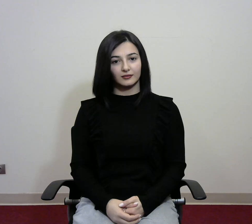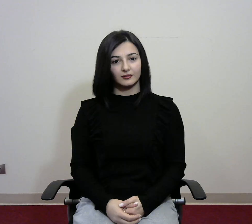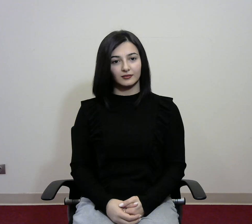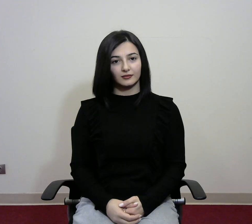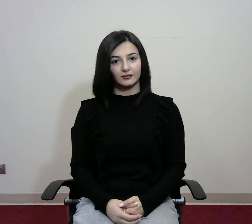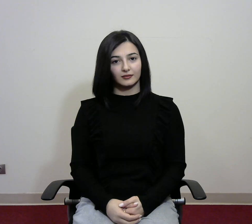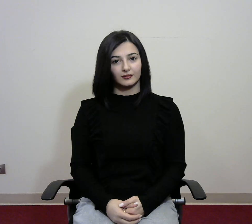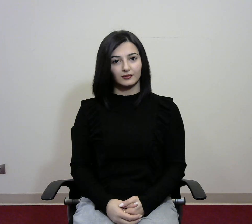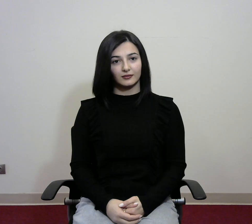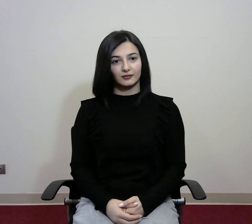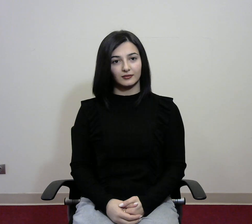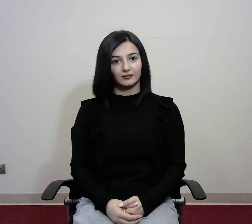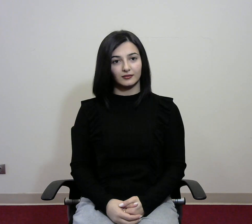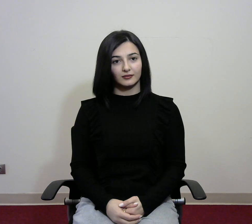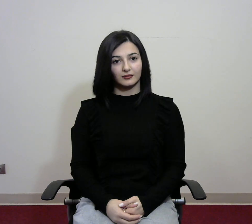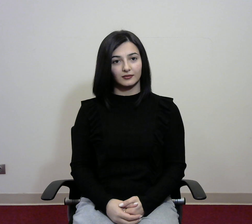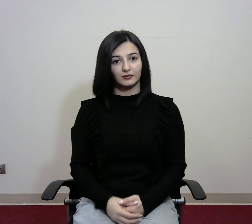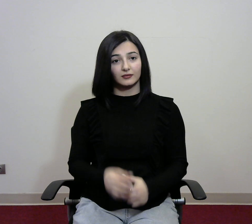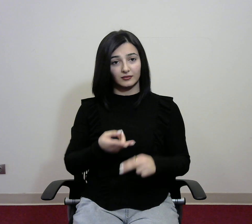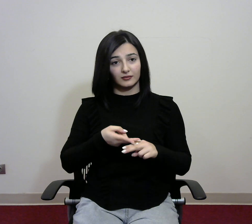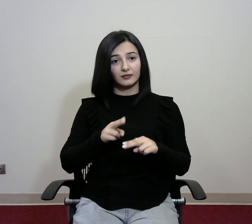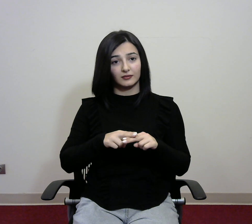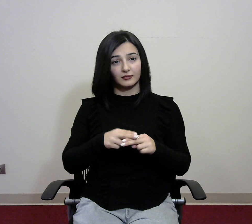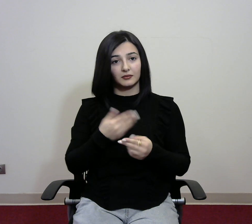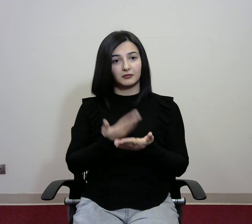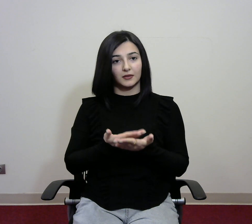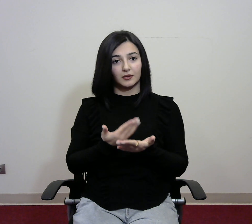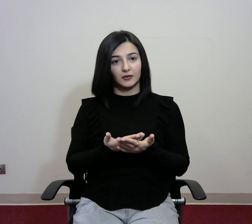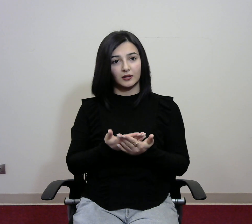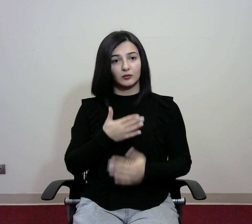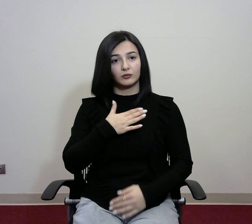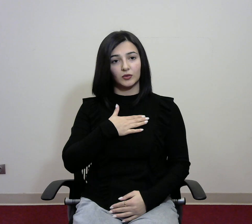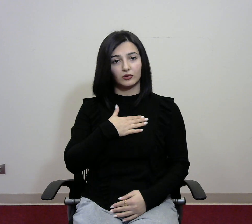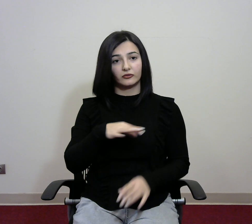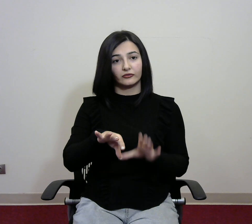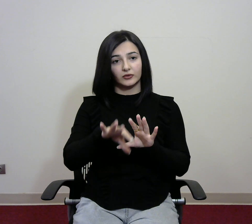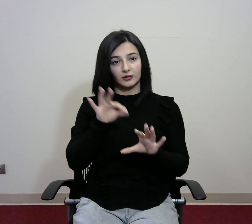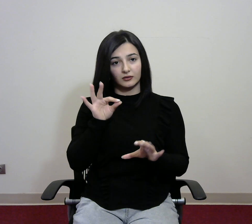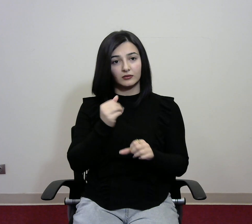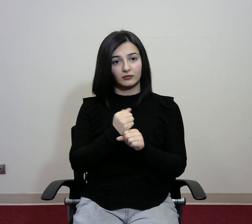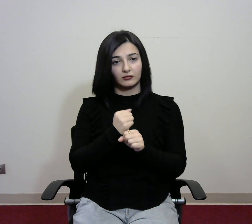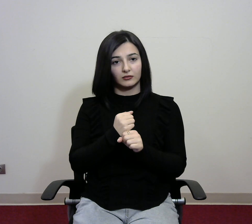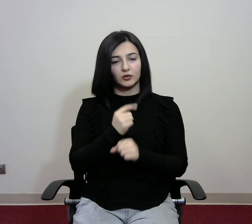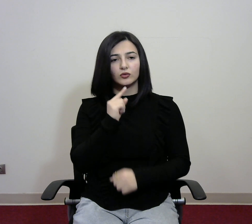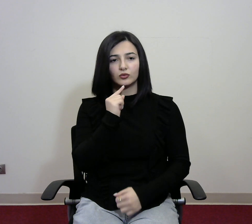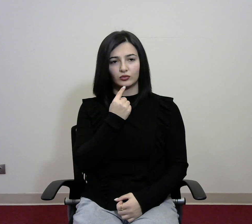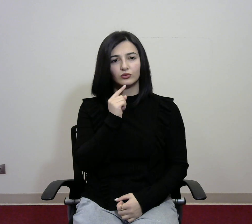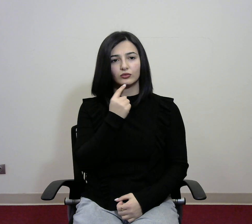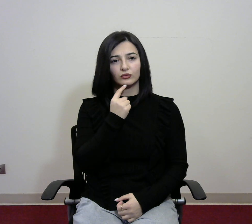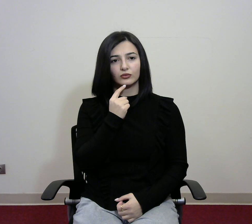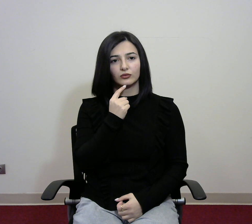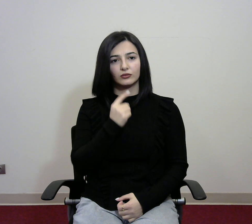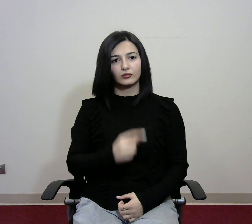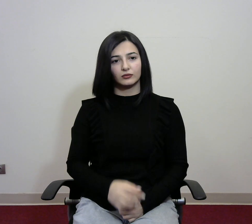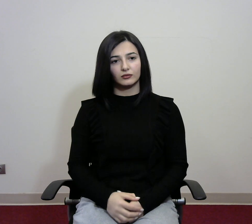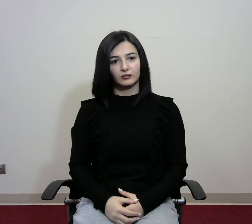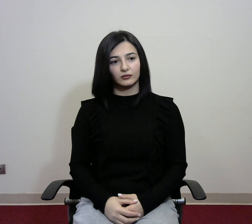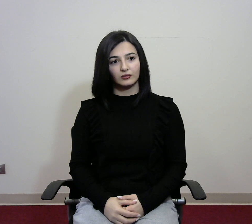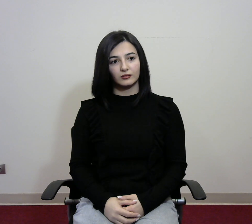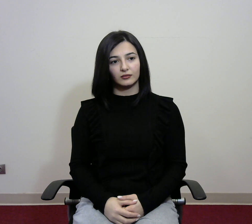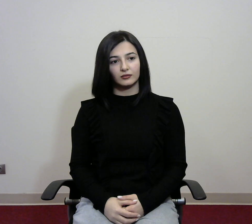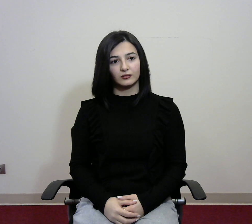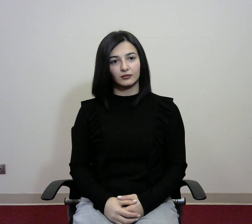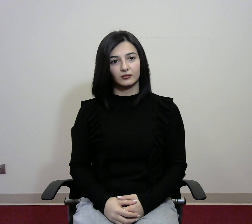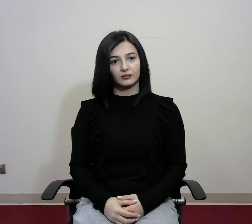Bu məsələdə mənə seçim etmək çətindir